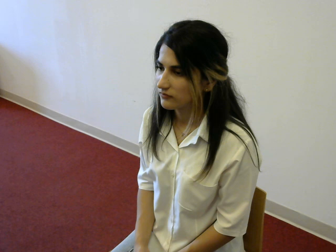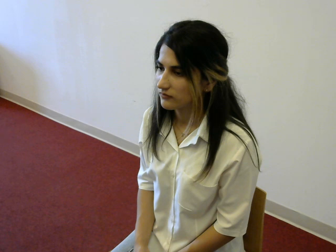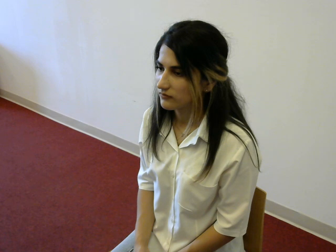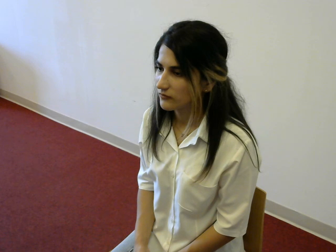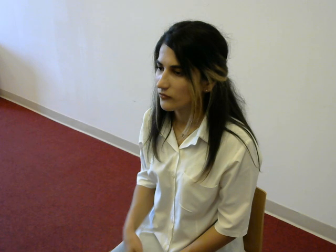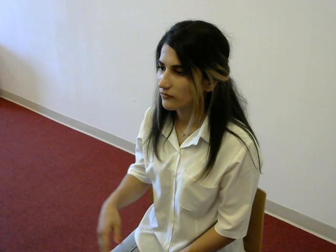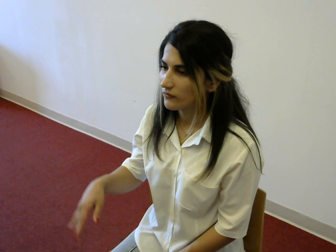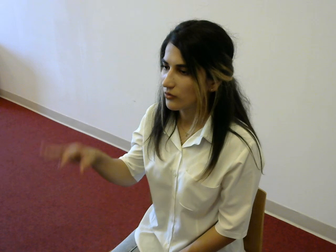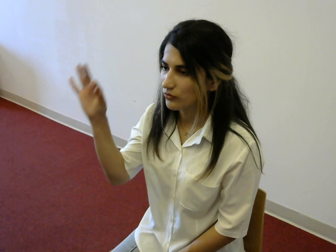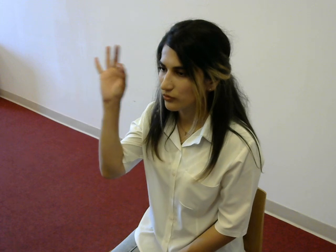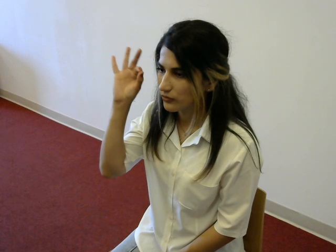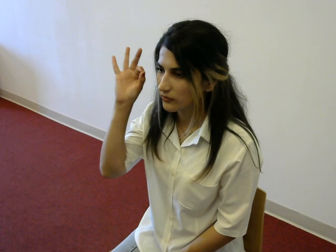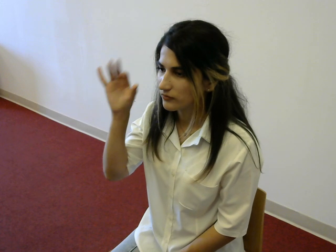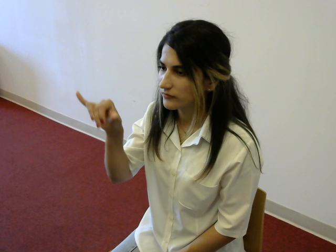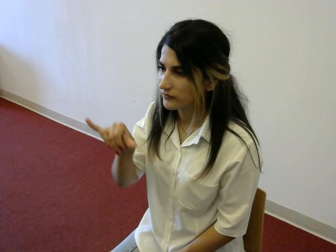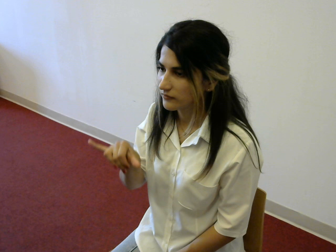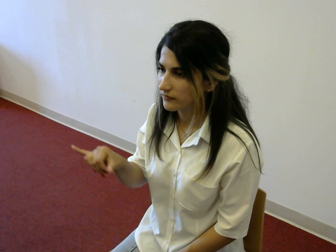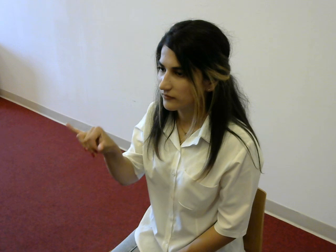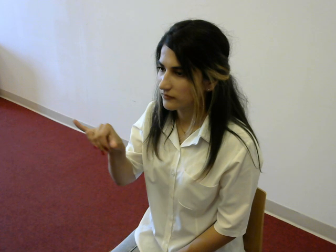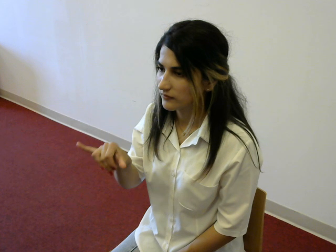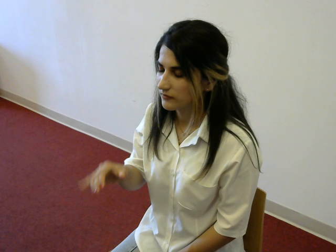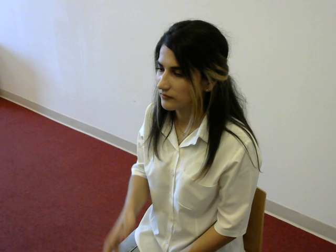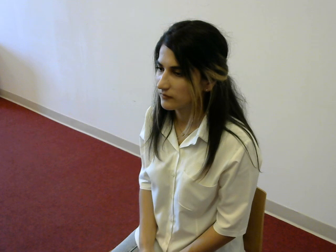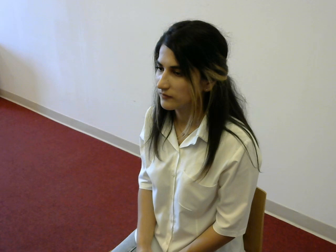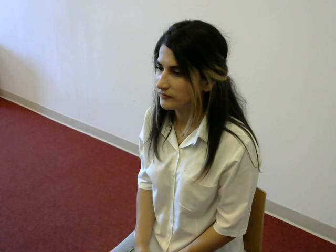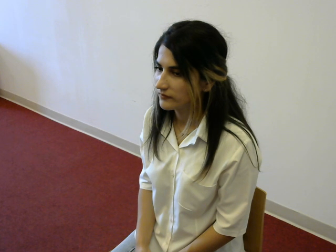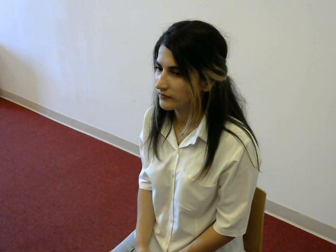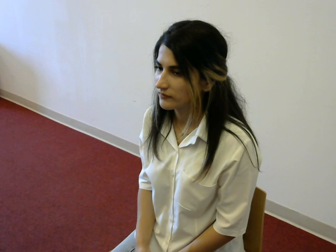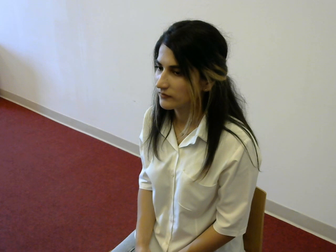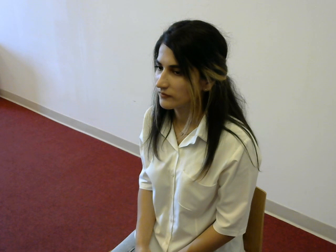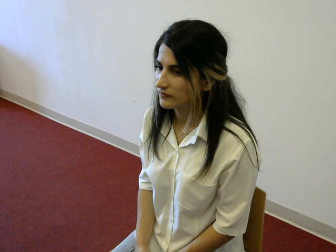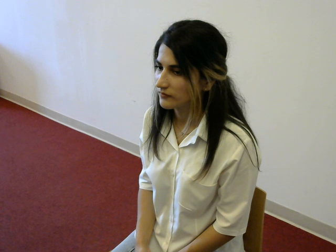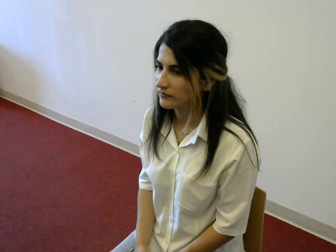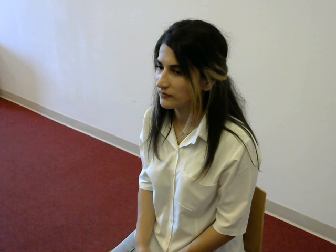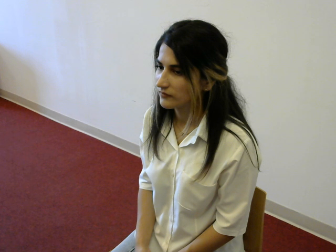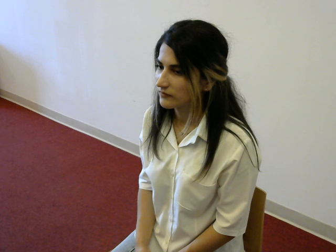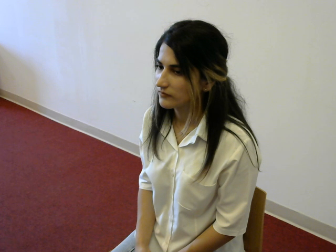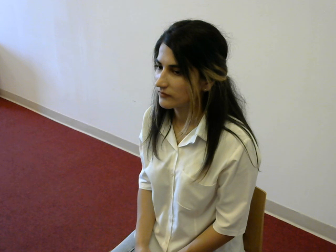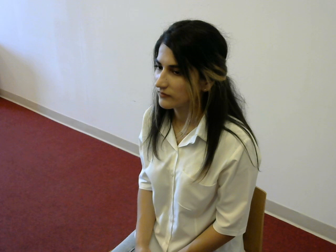Ayaqyolu hardadır?